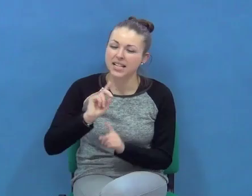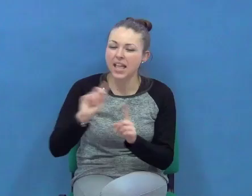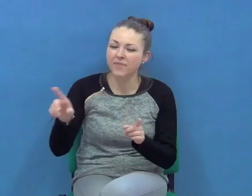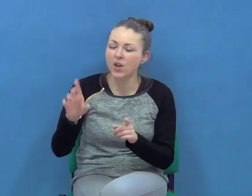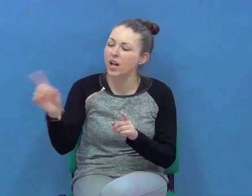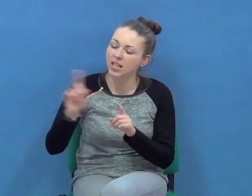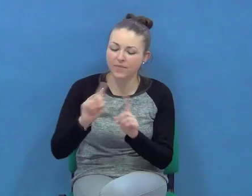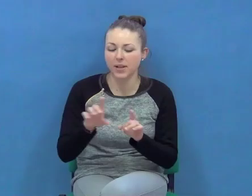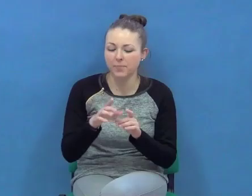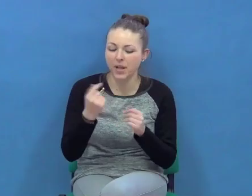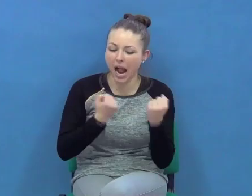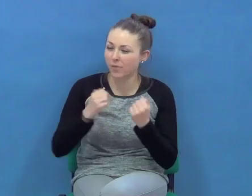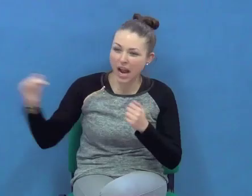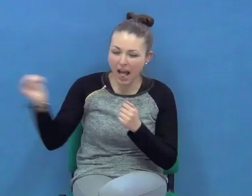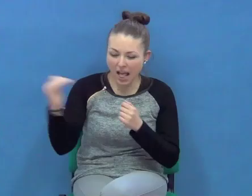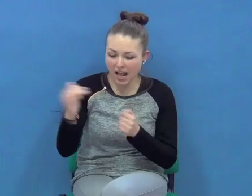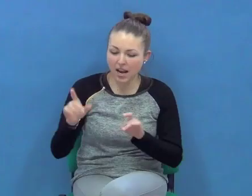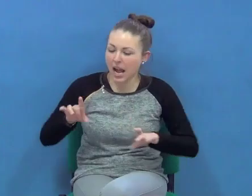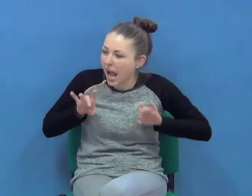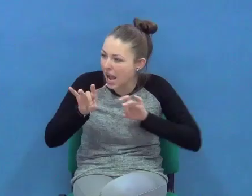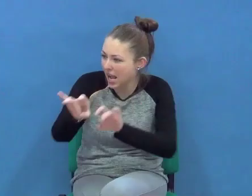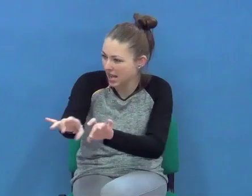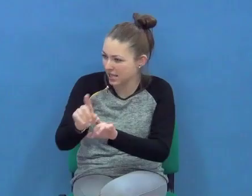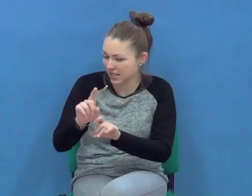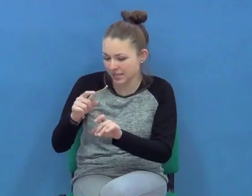Nie wolno przebiegać pomiędzy jadącymi samochodami.